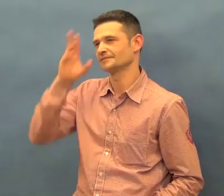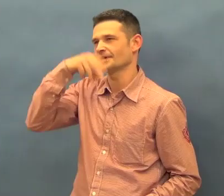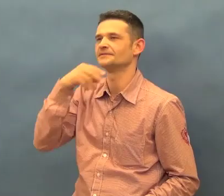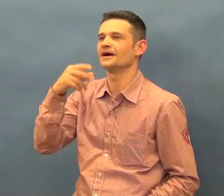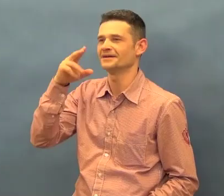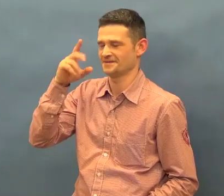Tata...